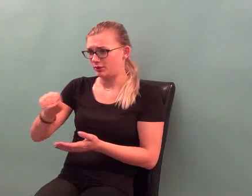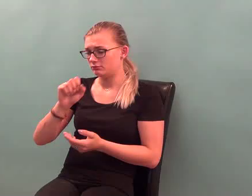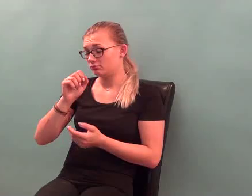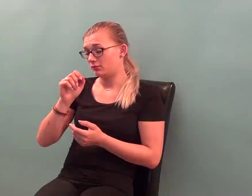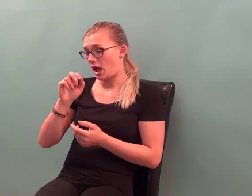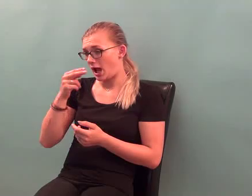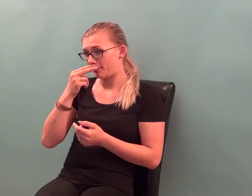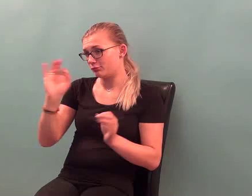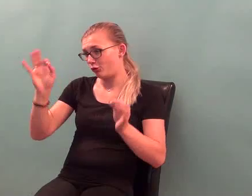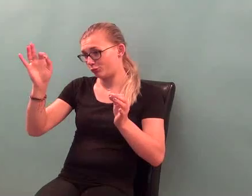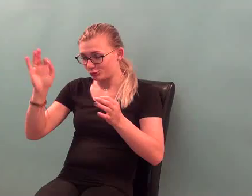A Charlie Chaplin odpowiada: "Dobrze, dobrze".